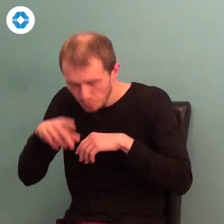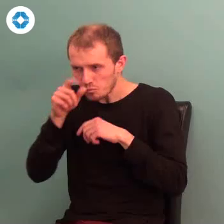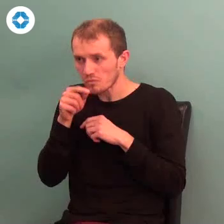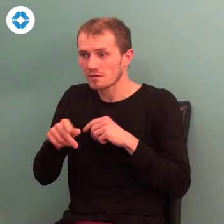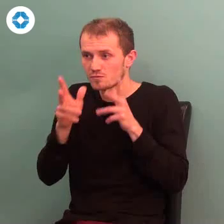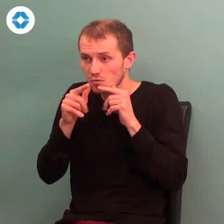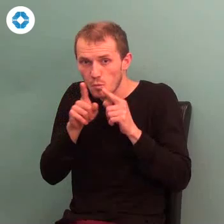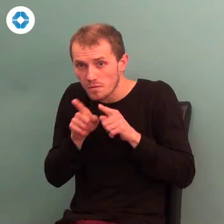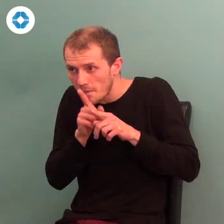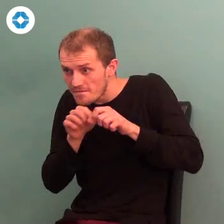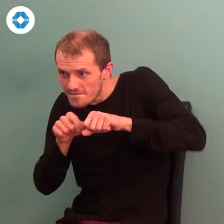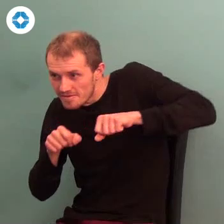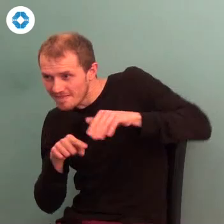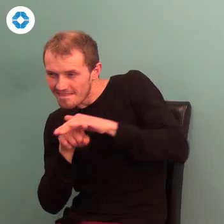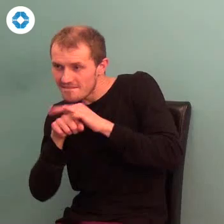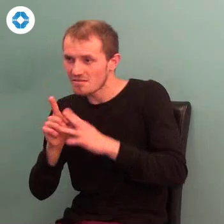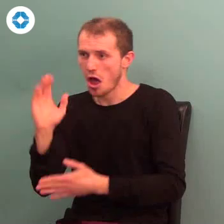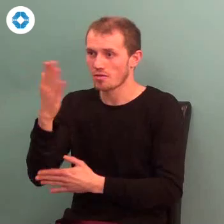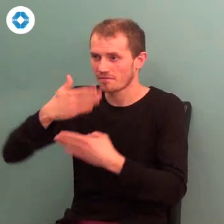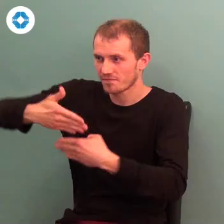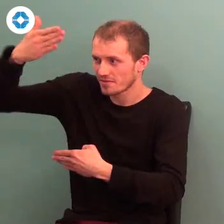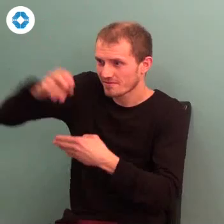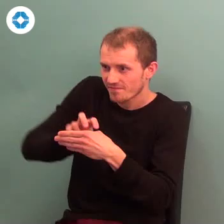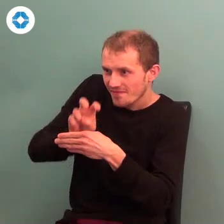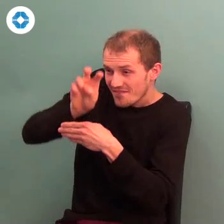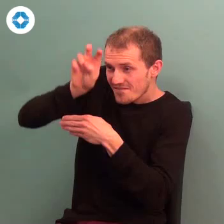Żaba po cichu wychodzi ze słoja i ucieka przez otwarte okno.